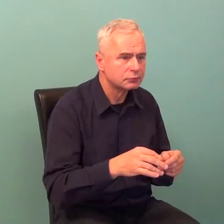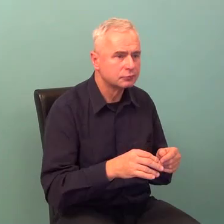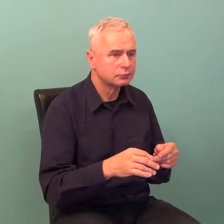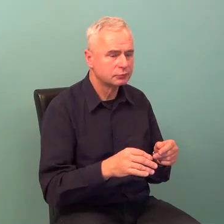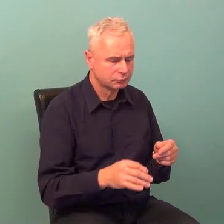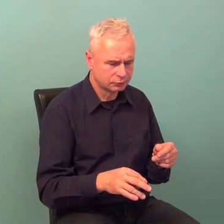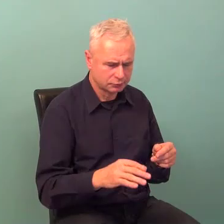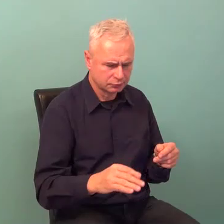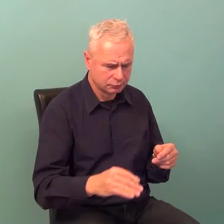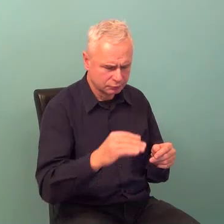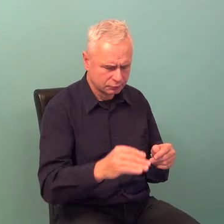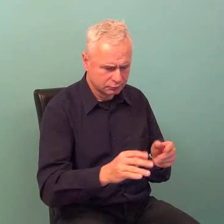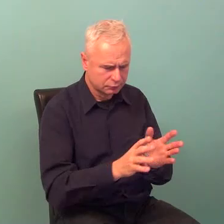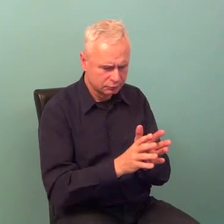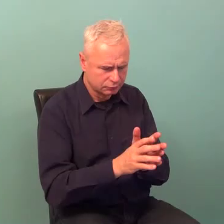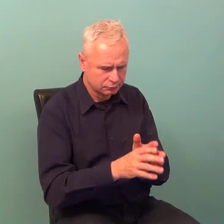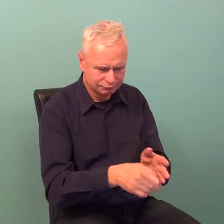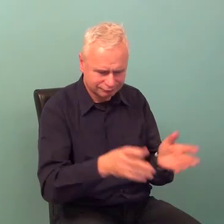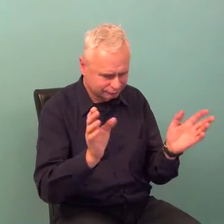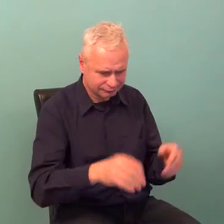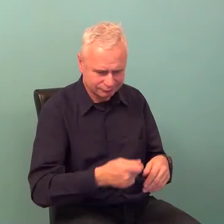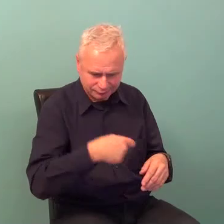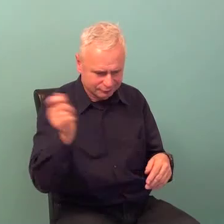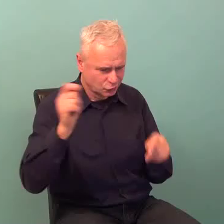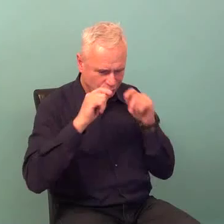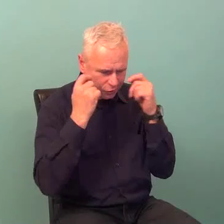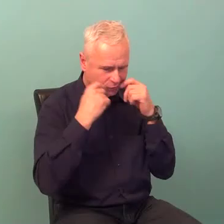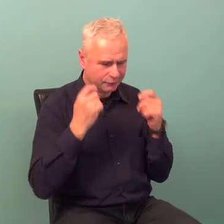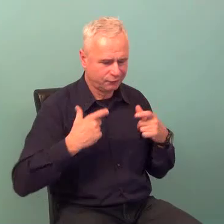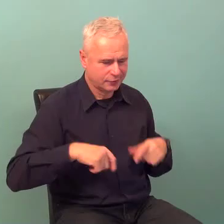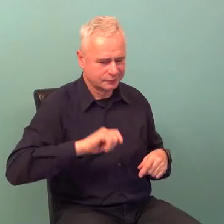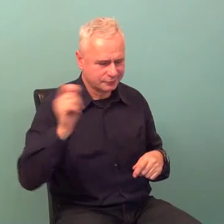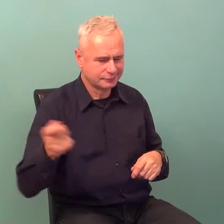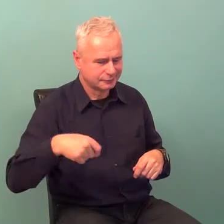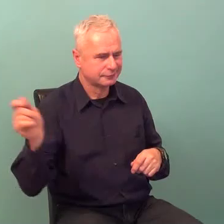Wcześniej, dziewiętnastego wyjeżdżam do dziadka na wieś.